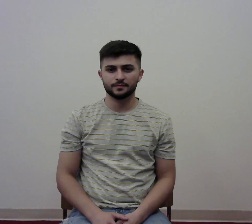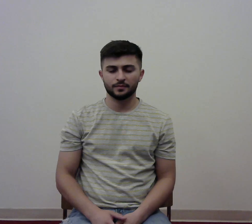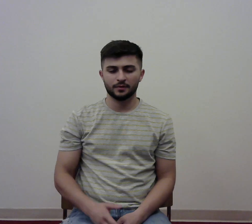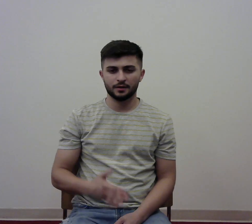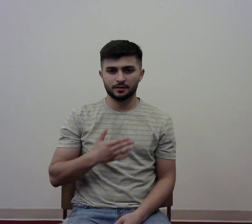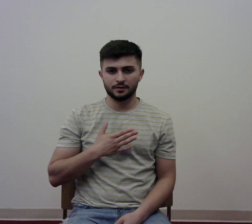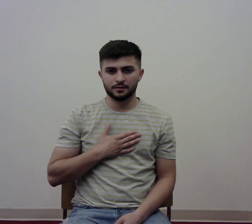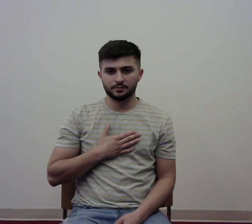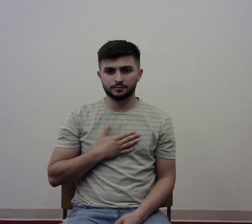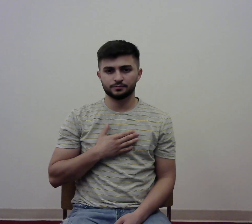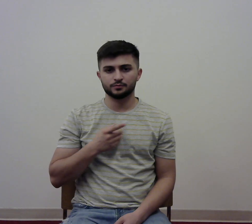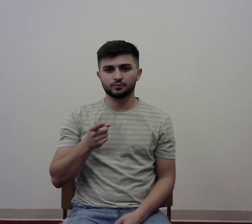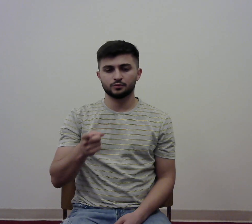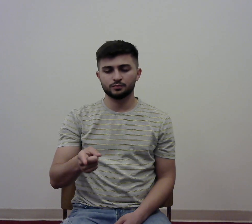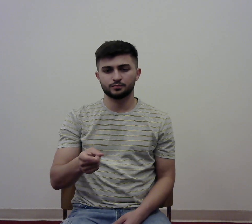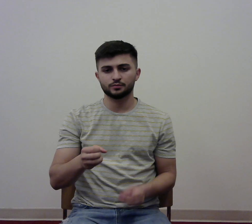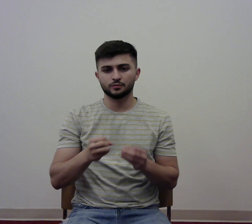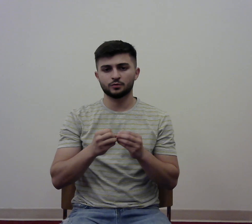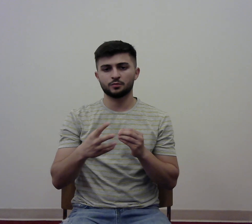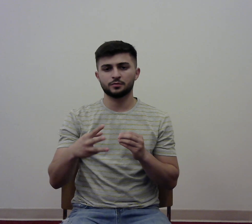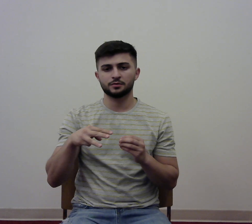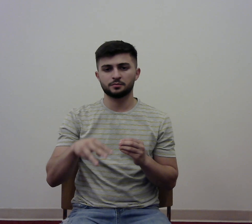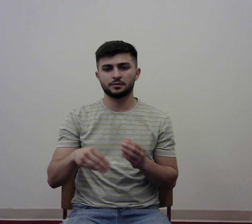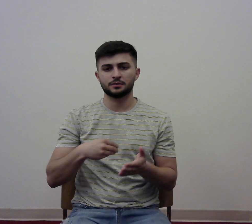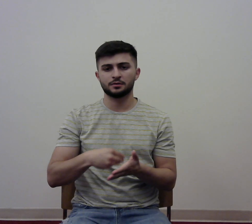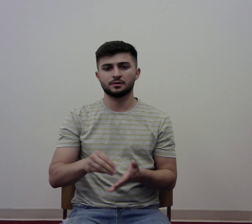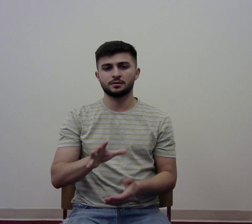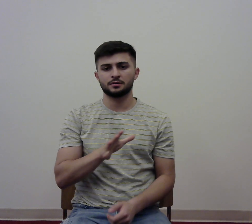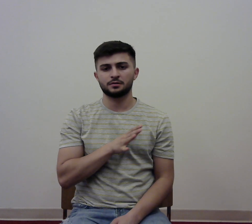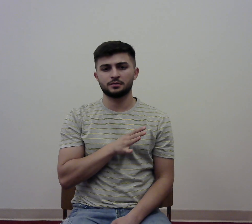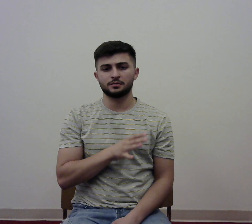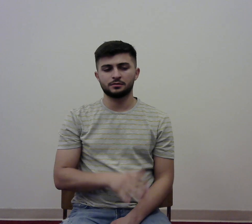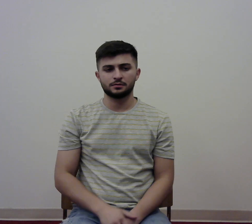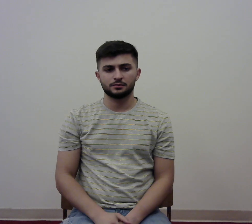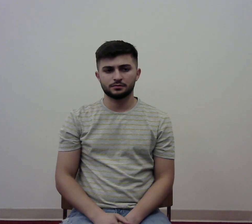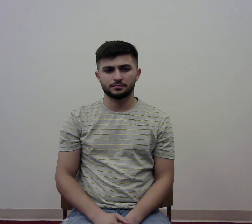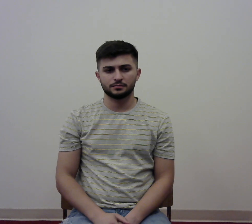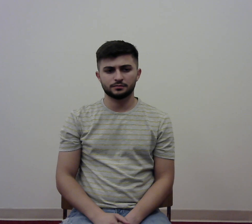Mən bunu 15 manata almışam